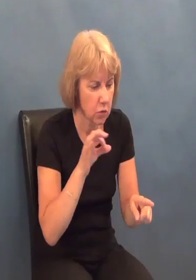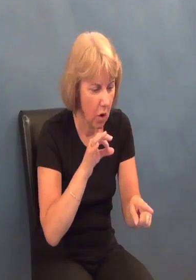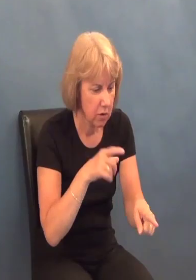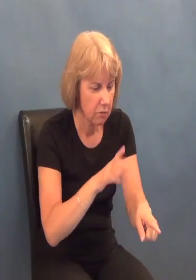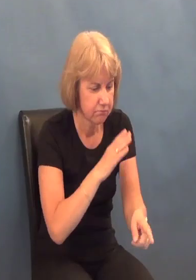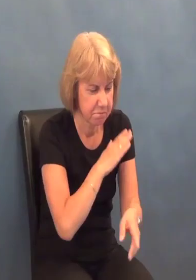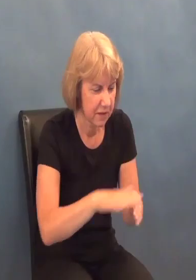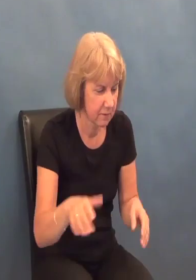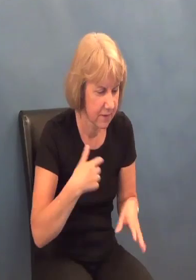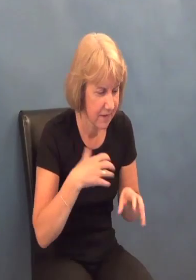A środa jest pełna.